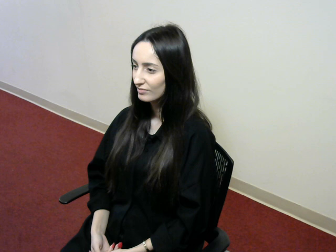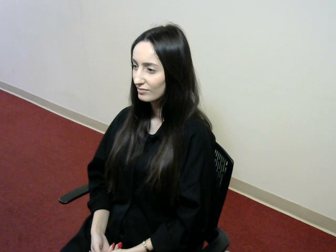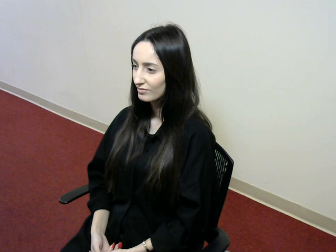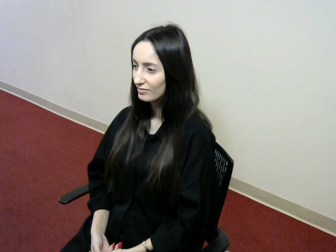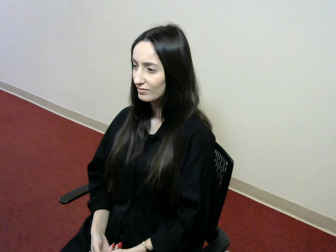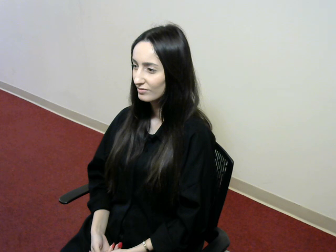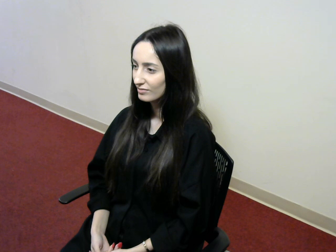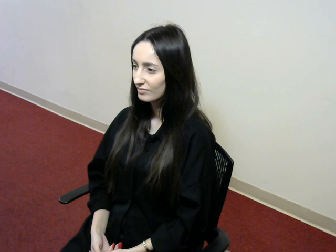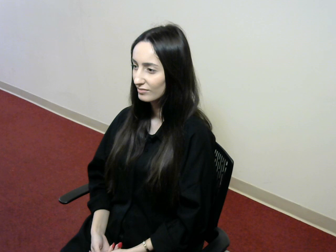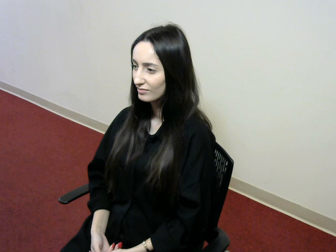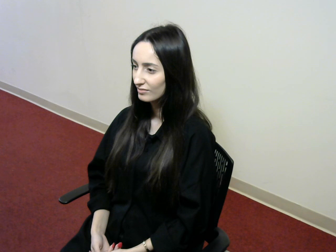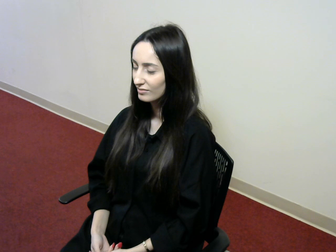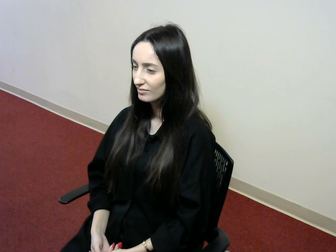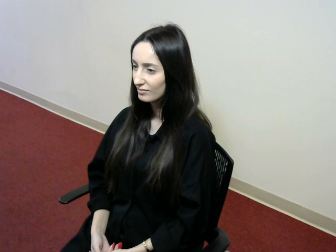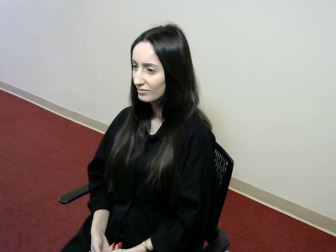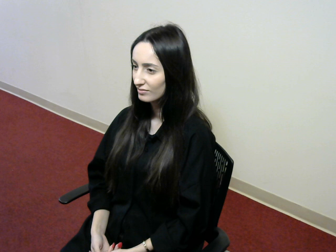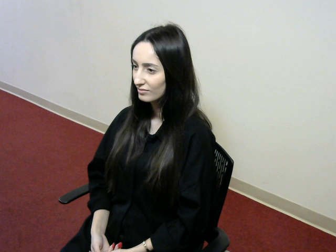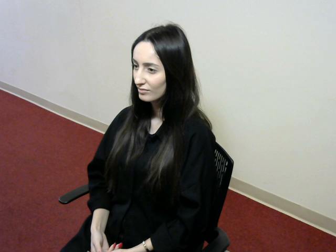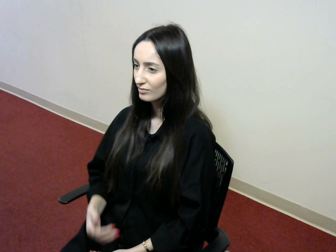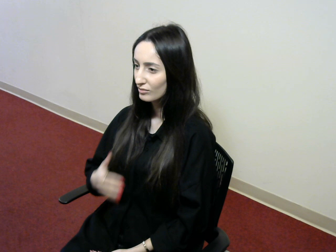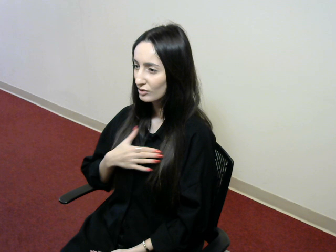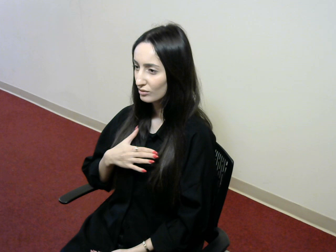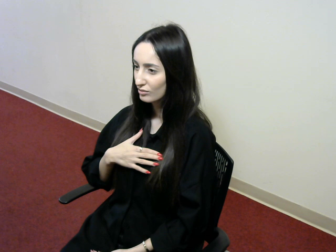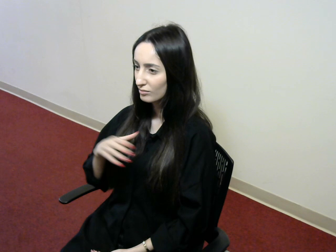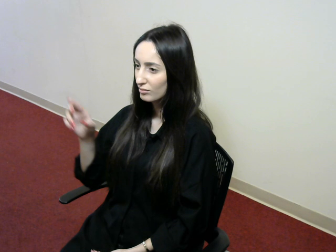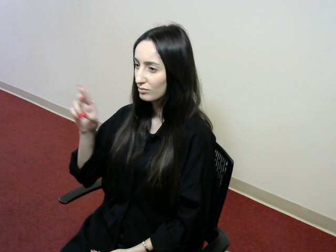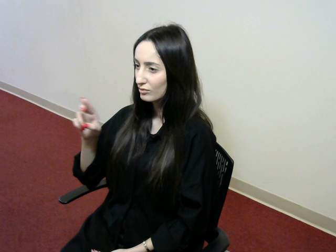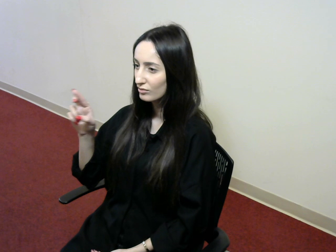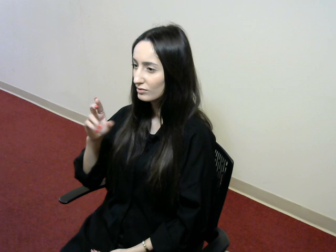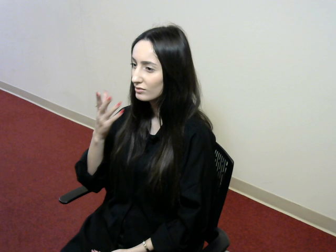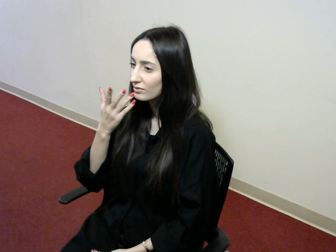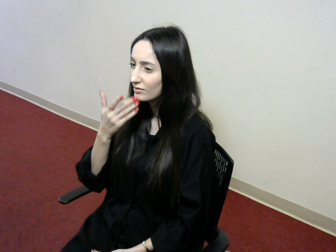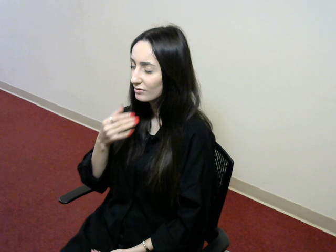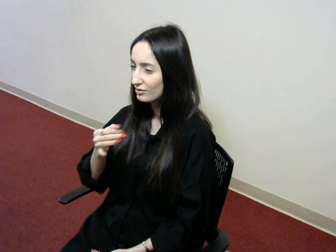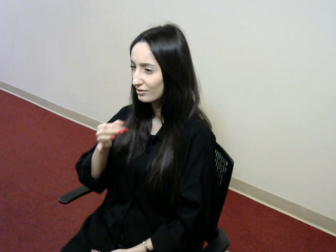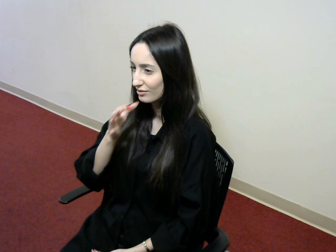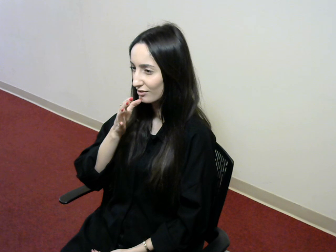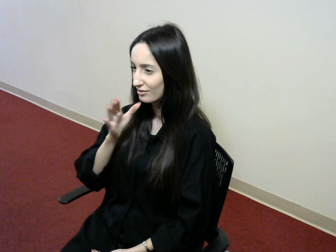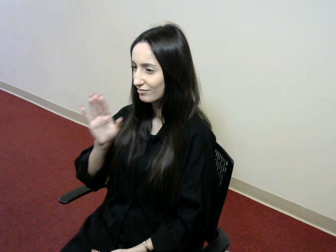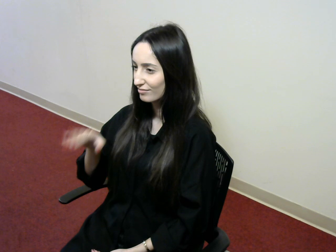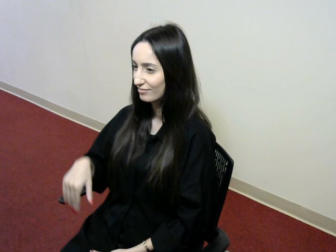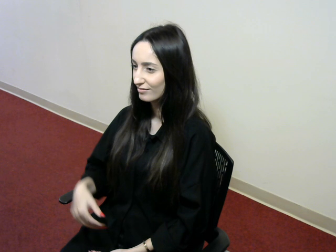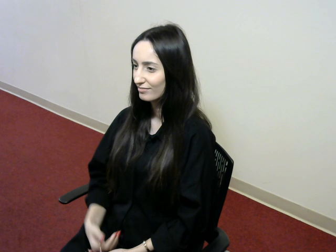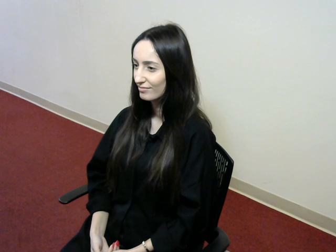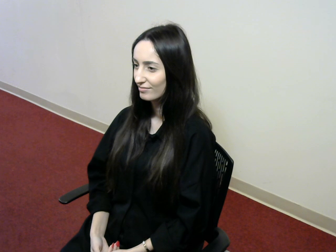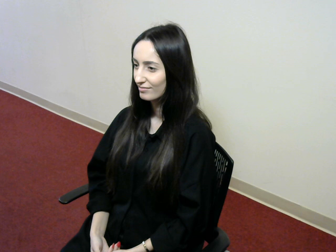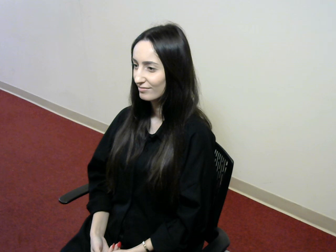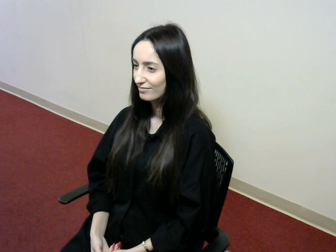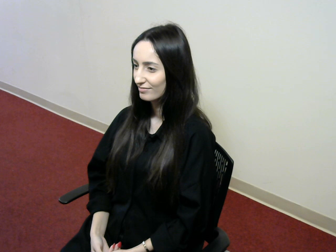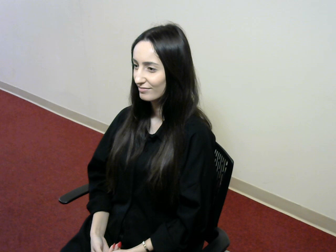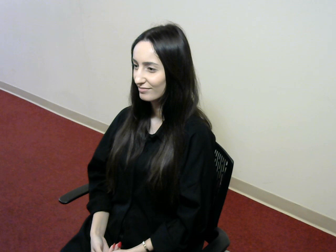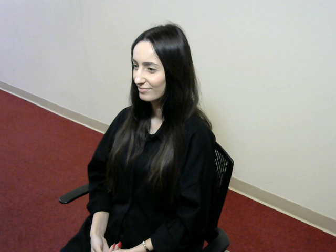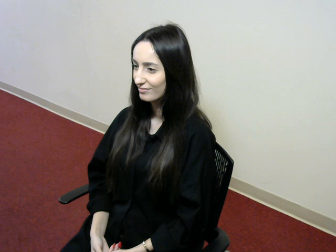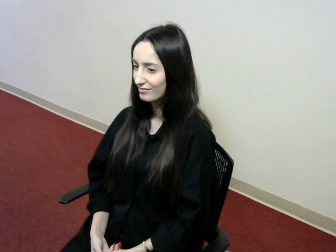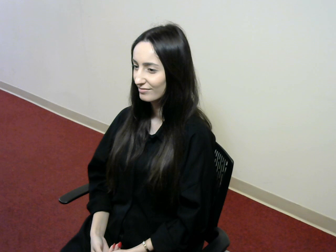Mənim bənövşəyi rəngdən xoşum gəlir